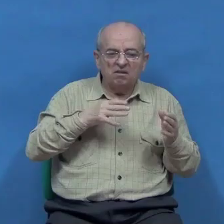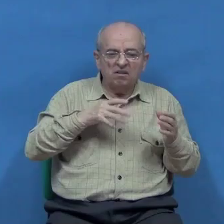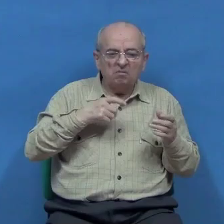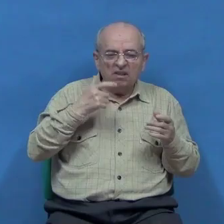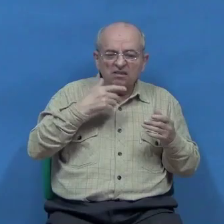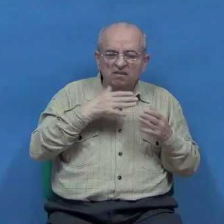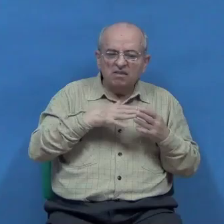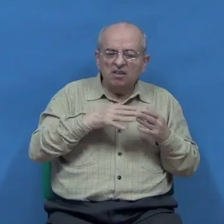Prosili, aby wyjść.